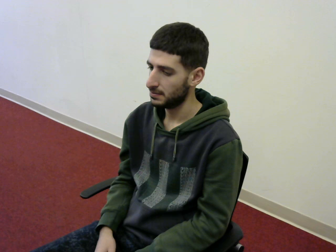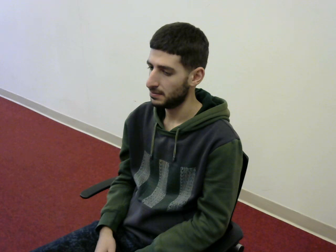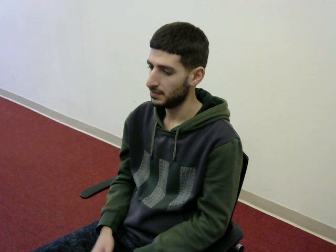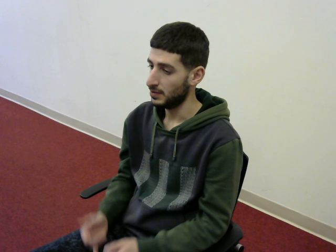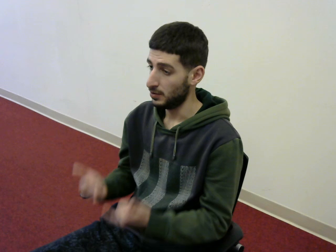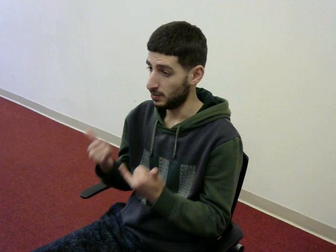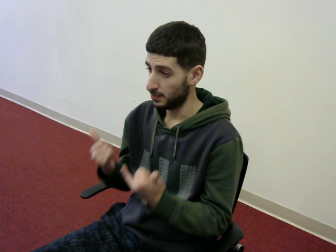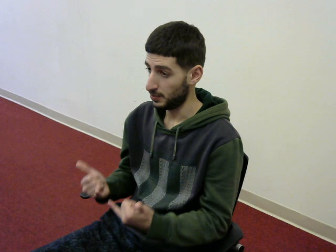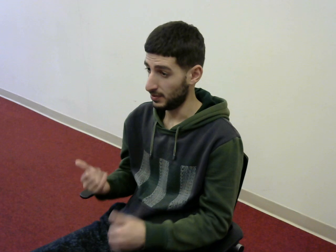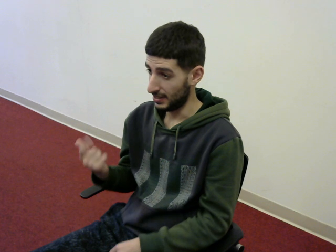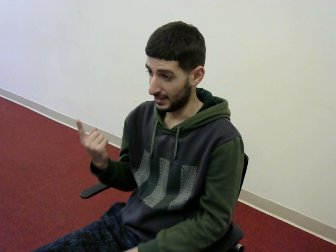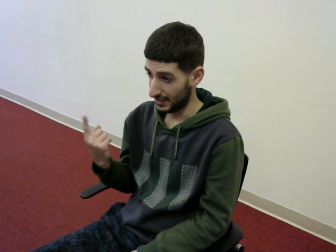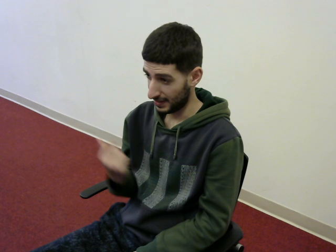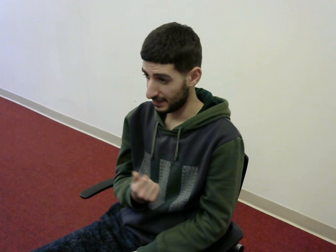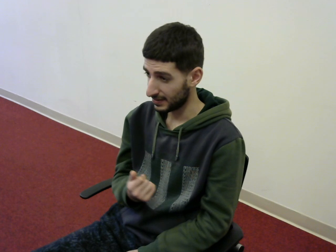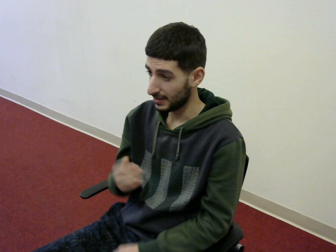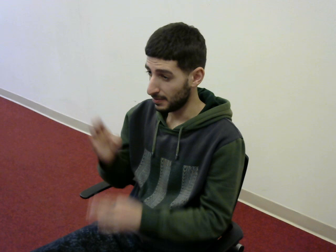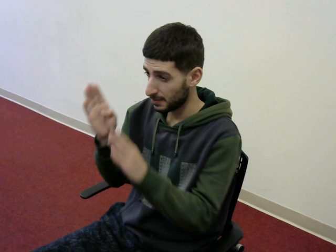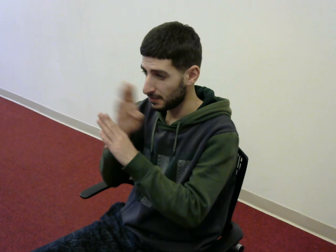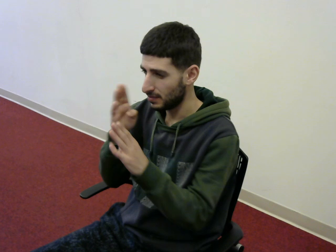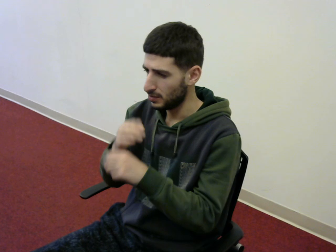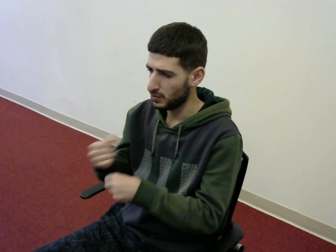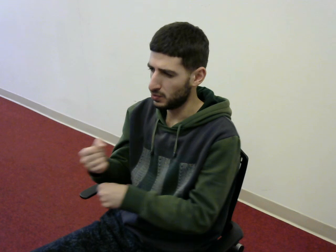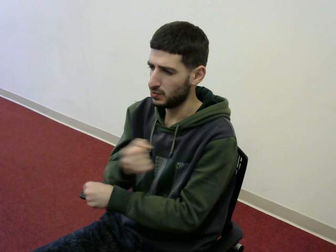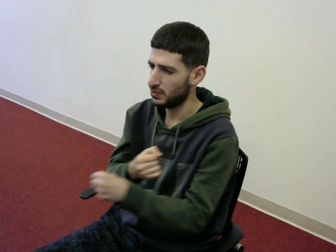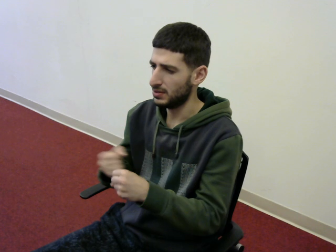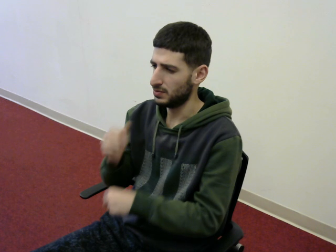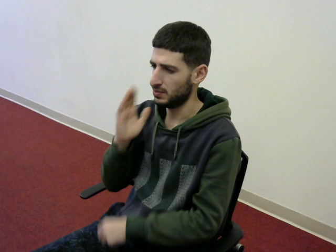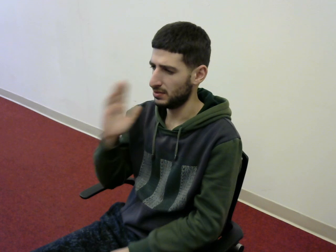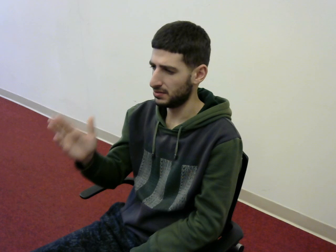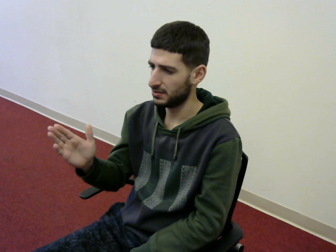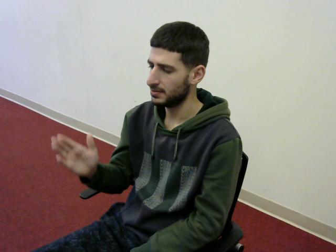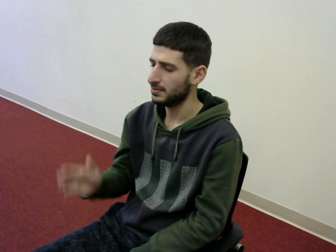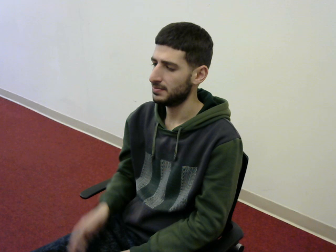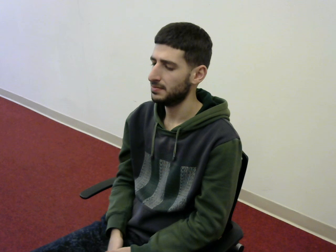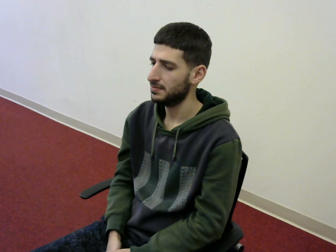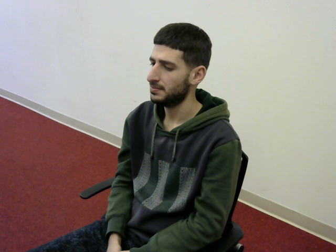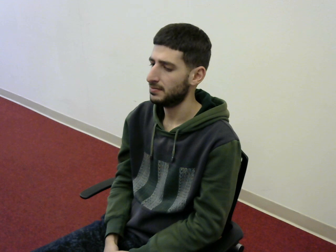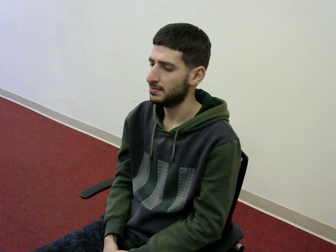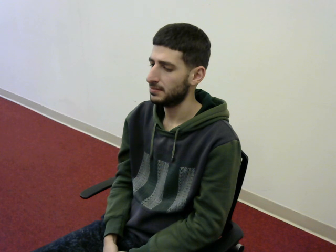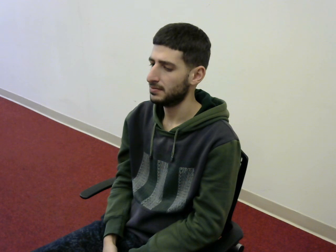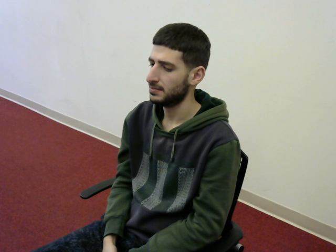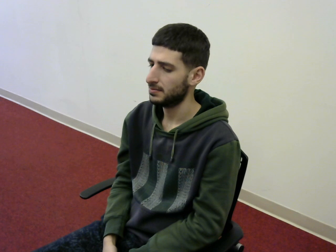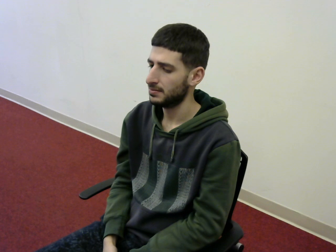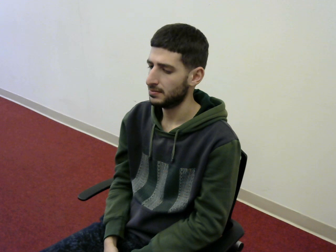Bu həftə hava küləkli olacaq